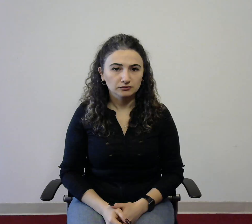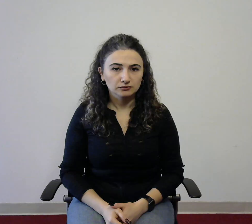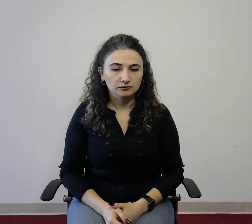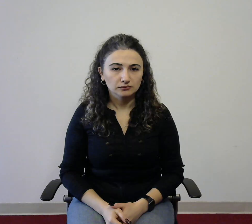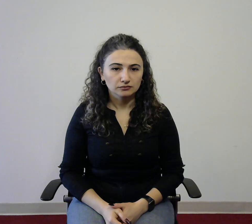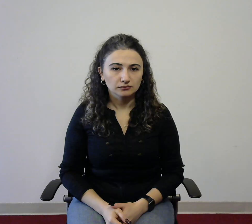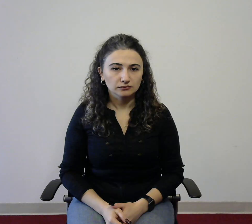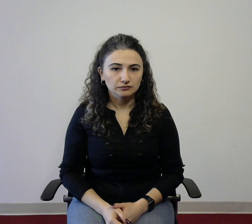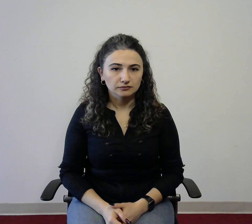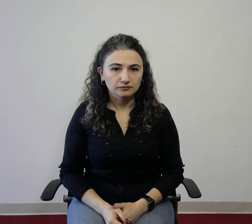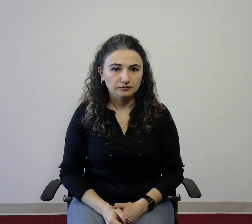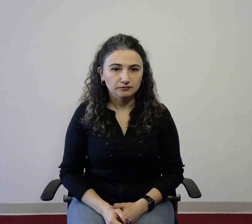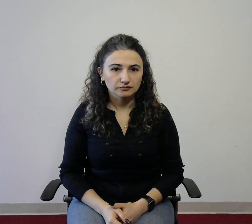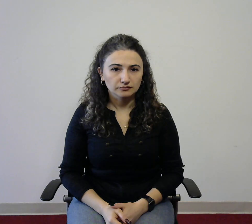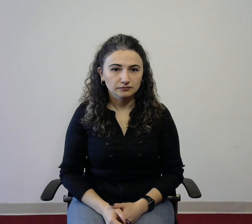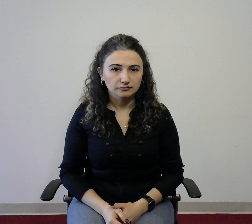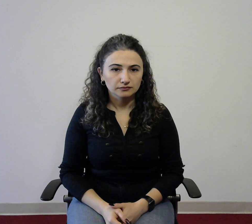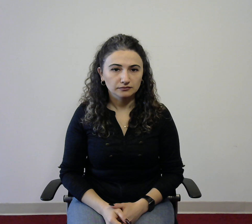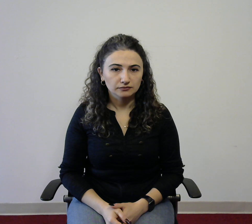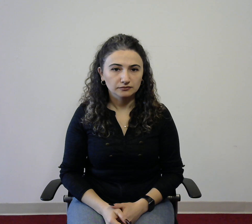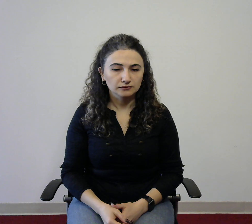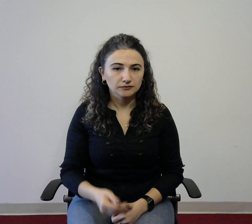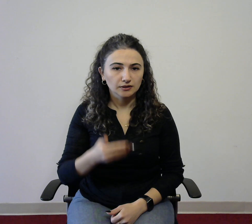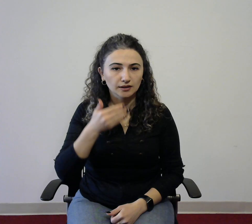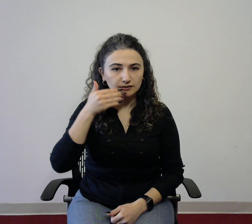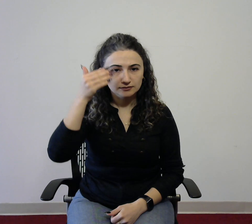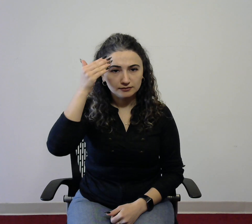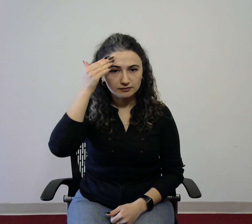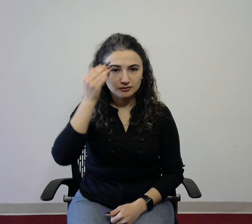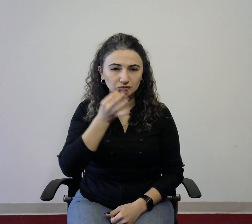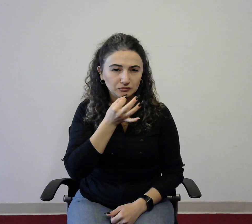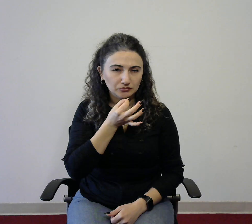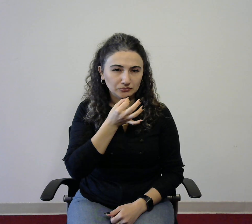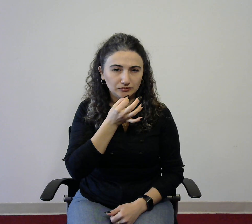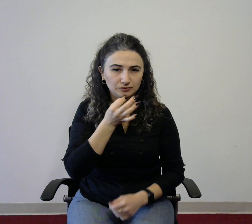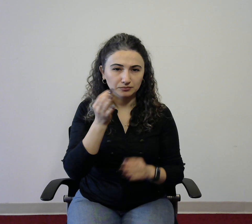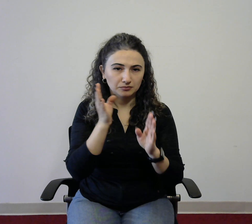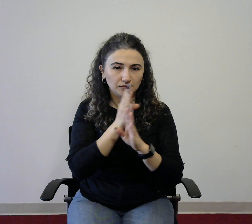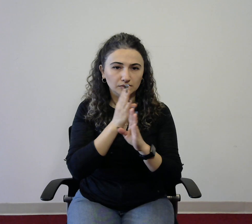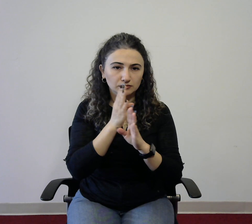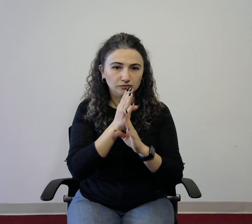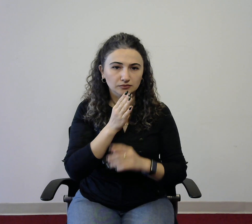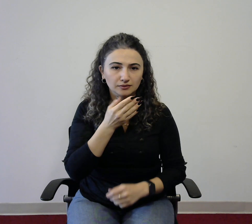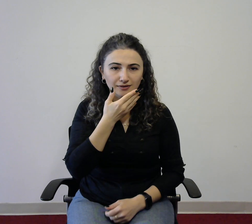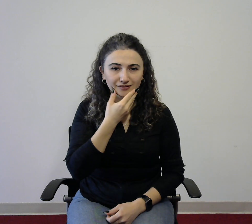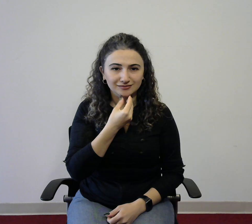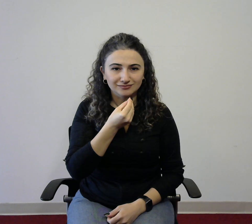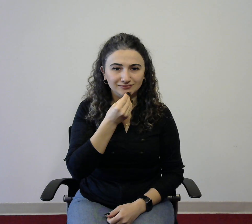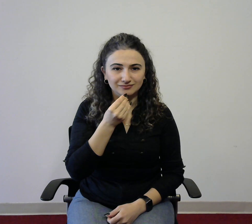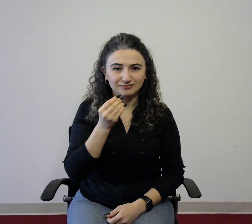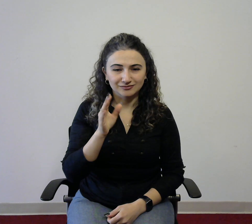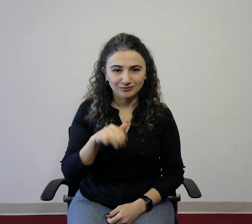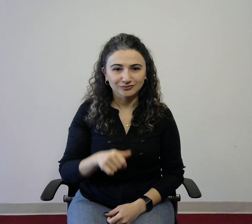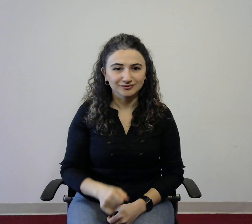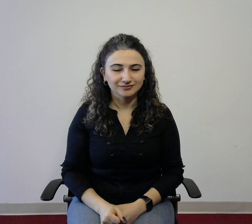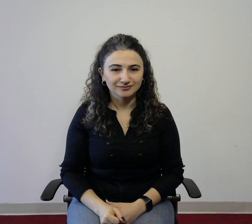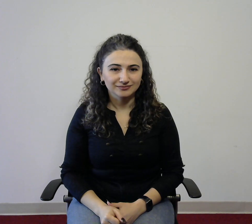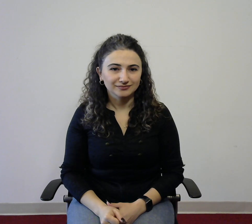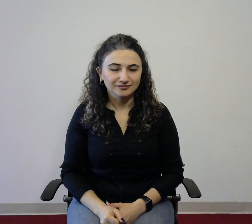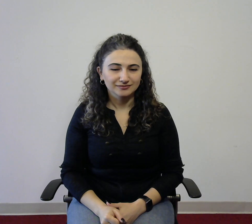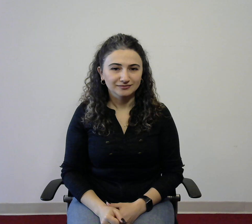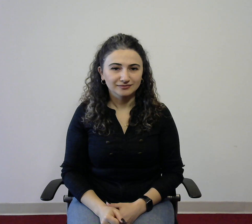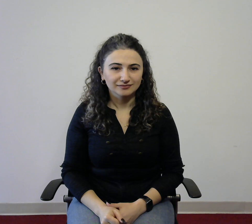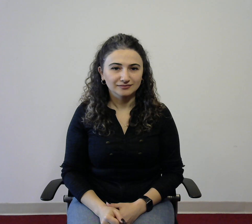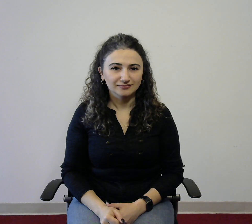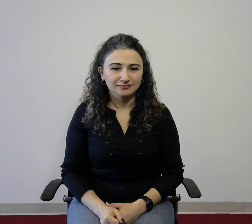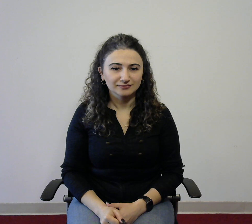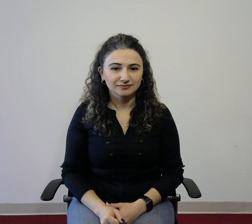Yazda havalar qəşəng olur